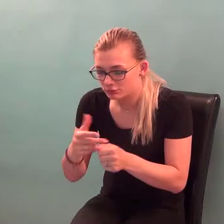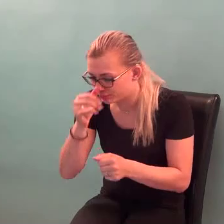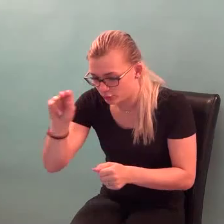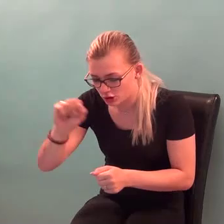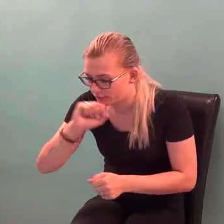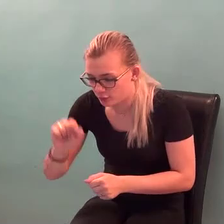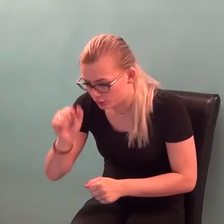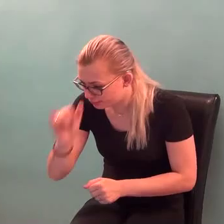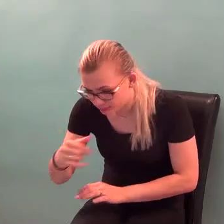W poniedziałek w ogóle nie mogę.